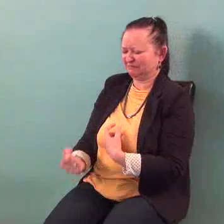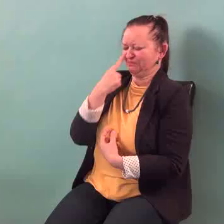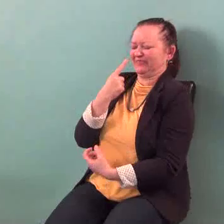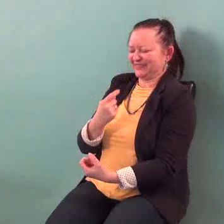Dostaje w twarz.